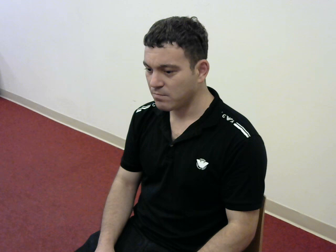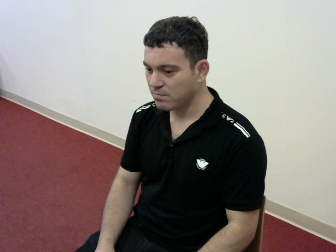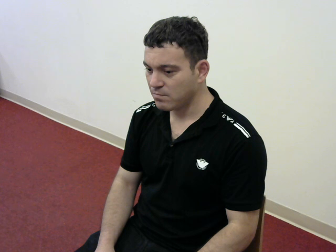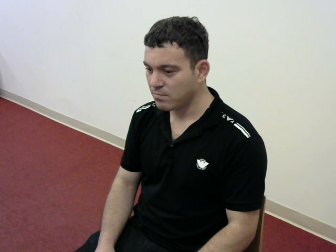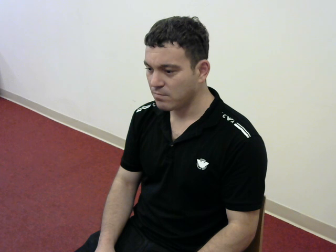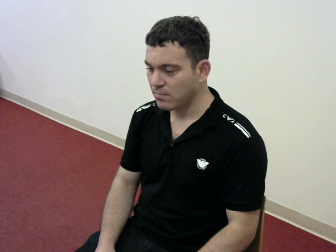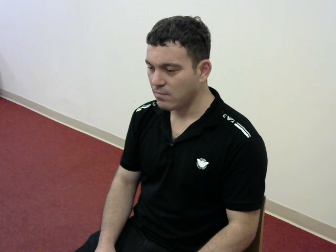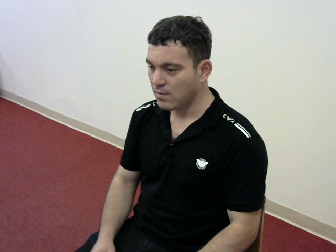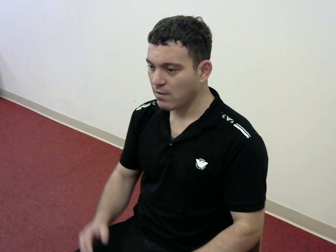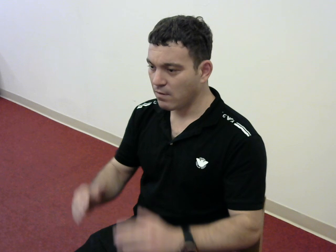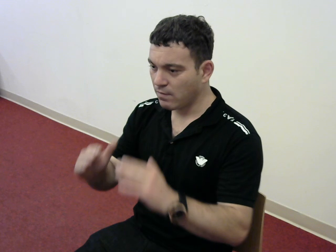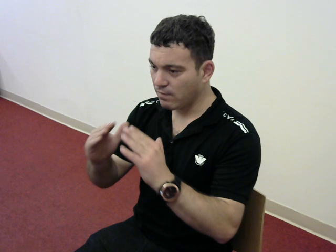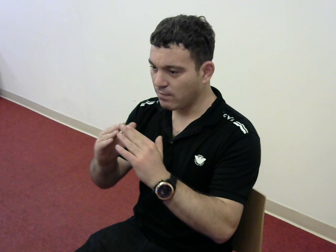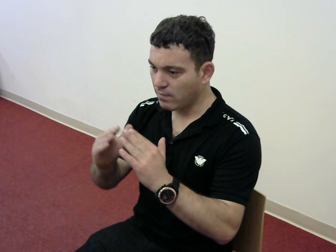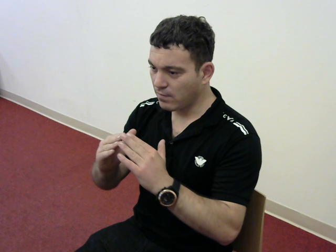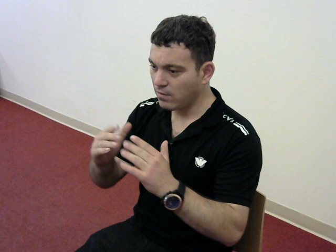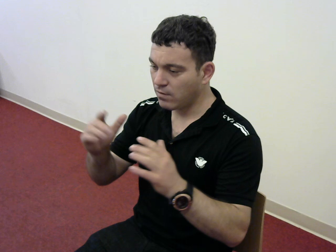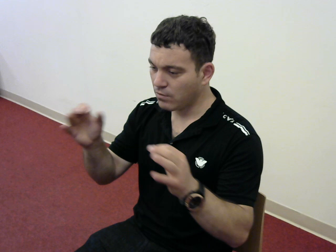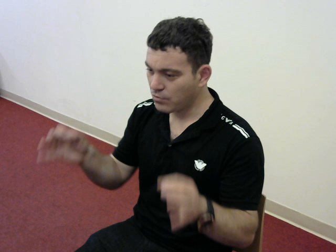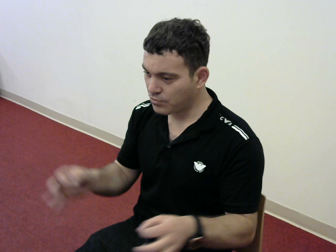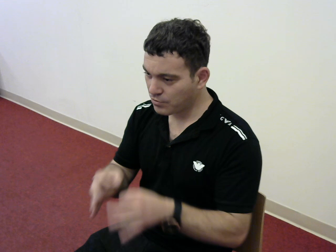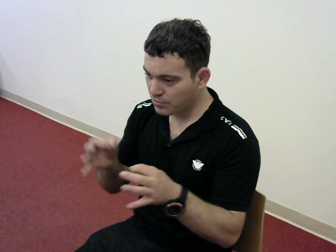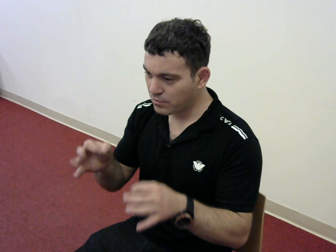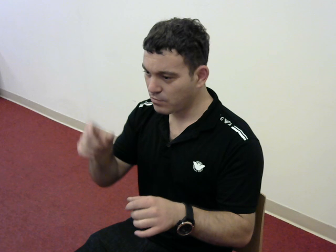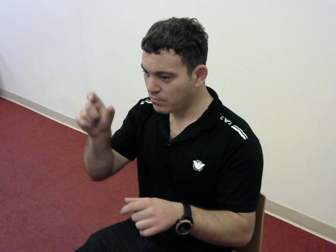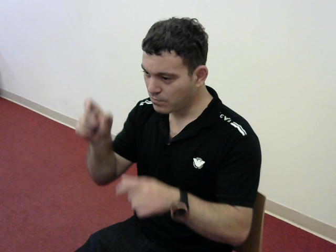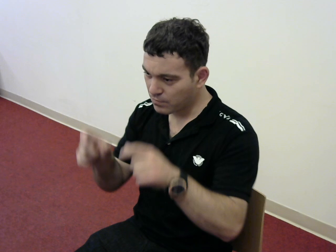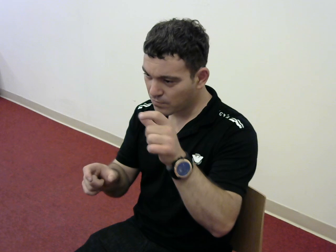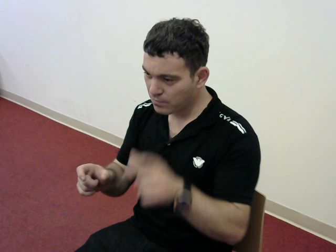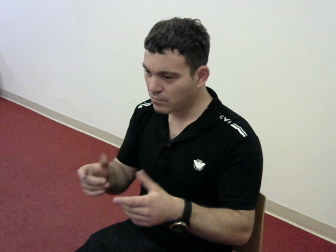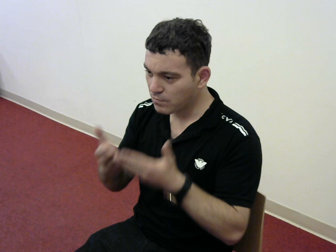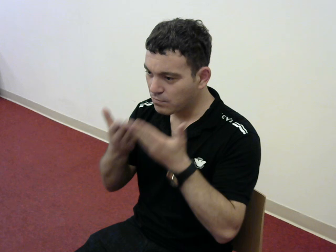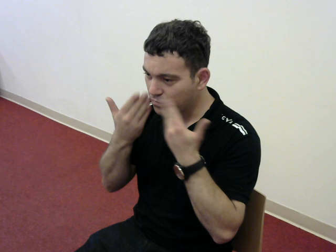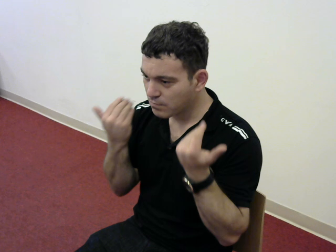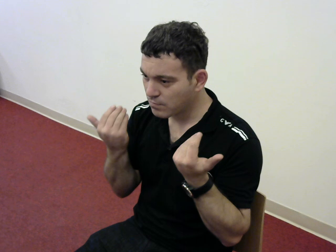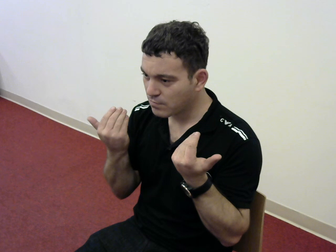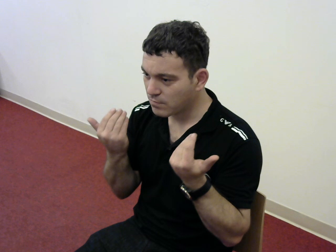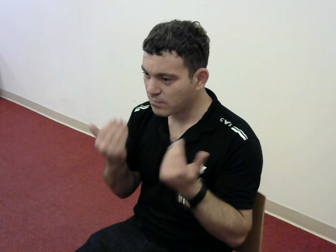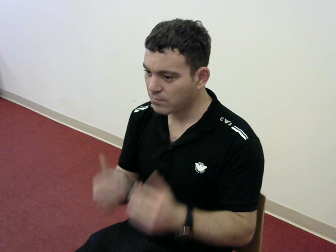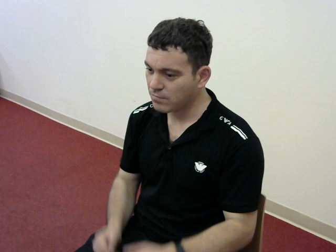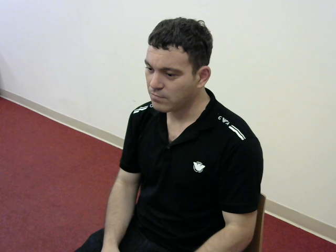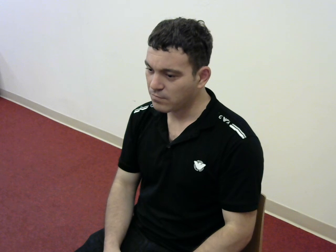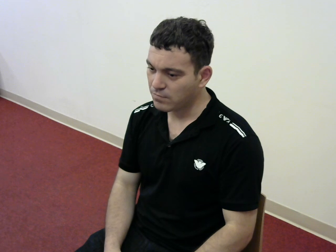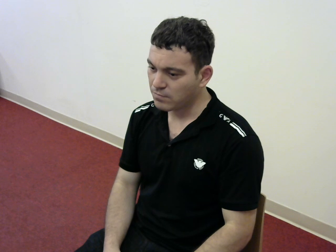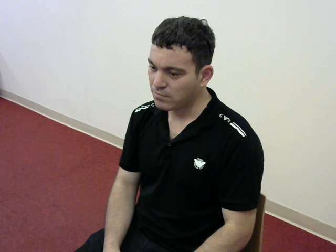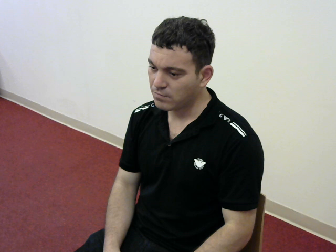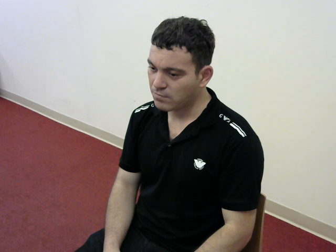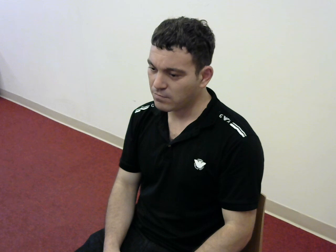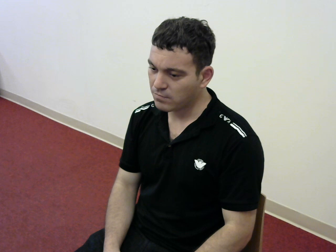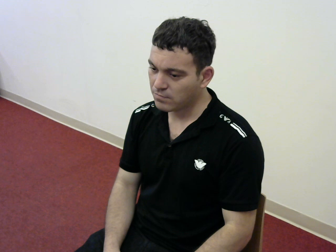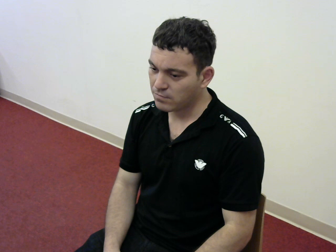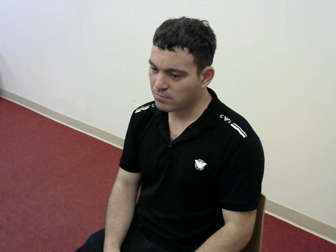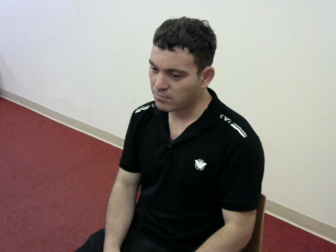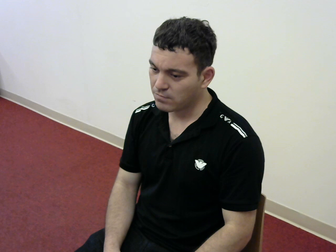Evdə heç kəs yoxdur